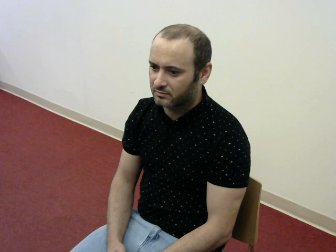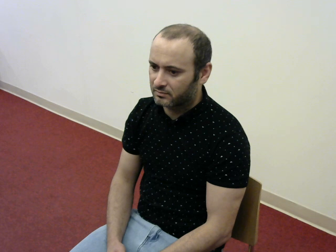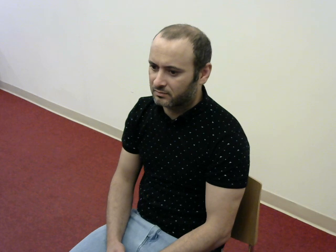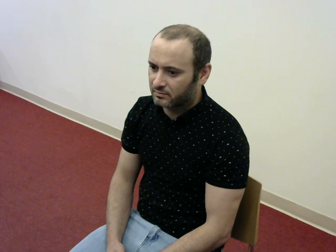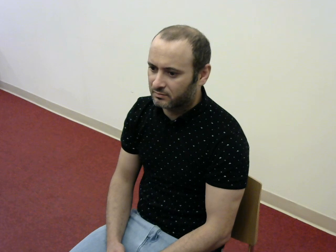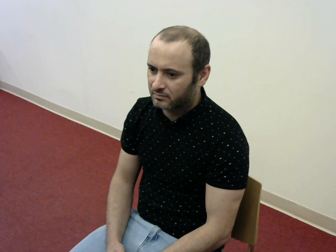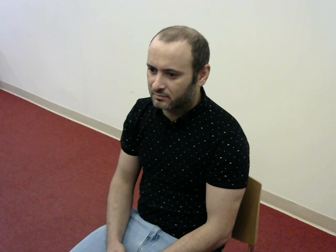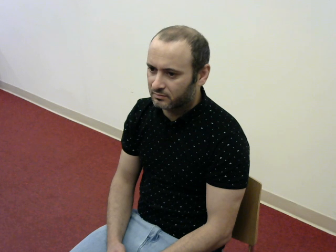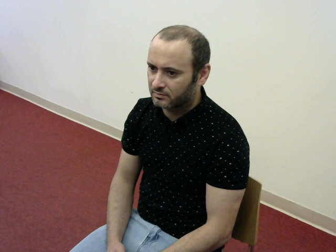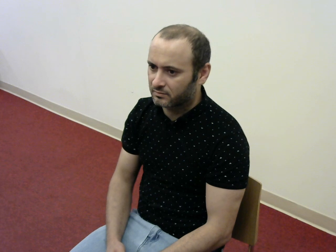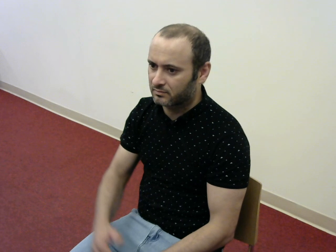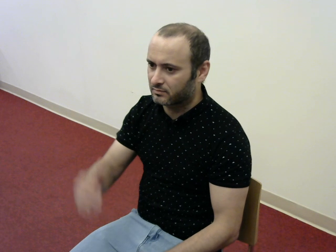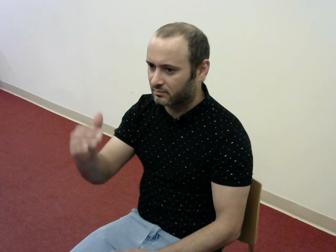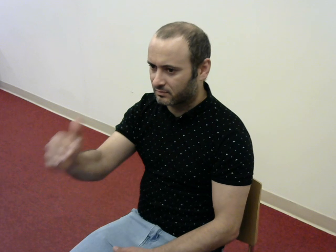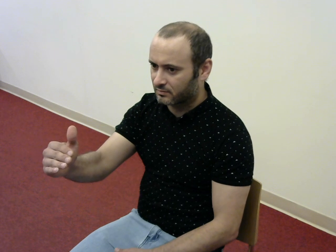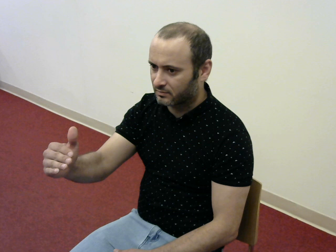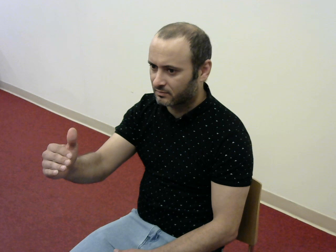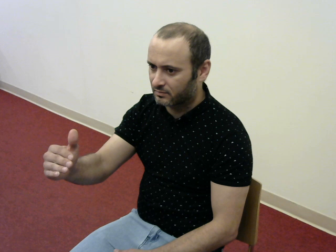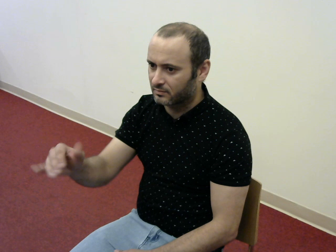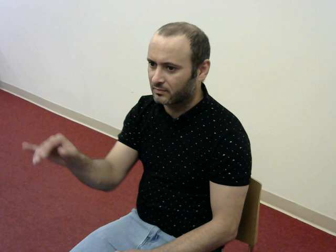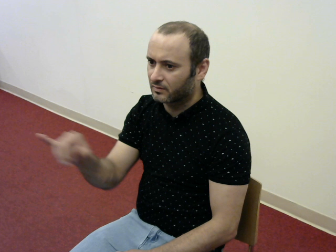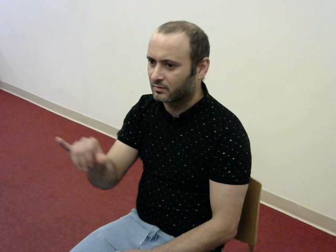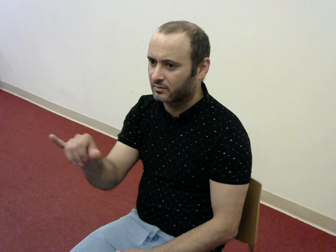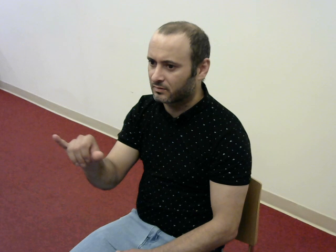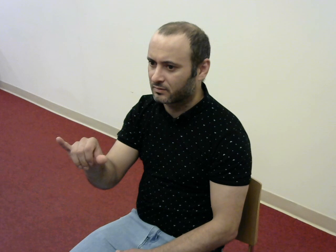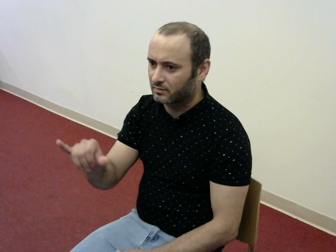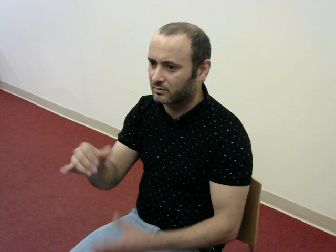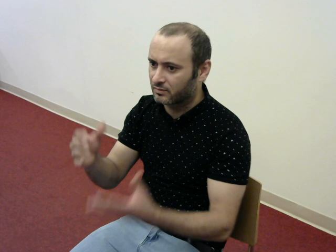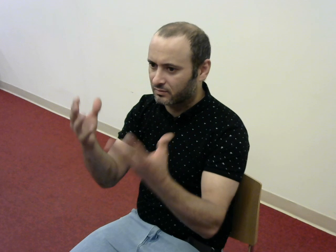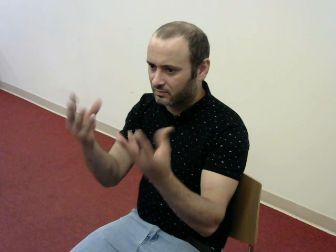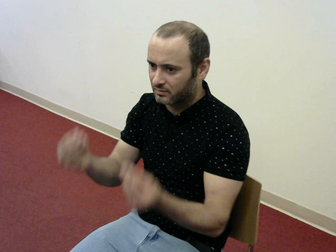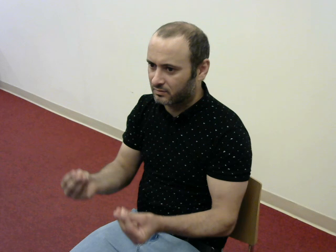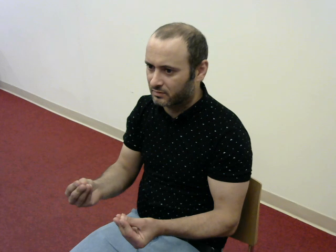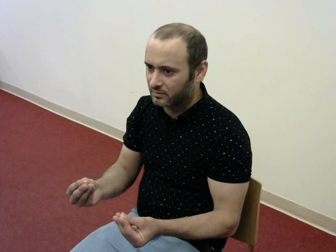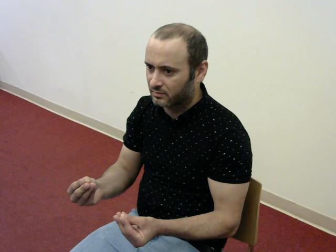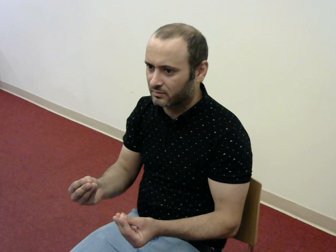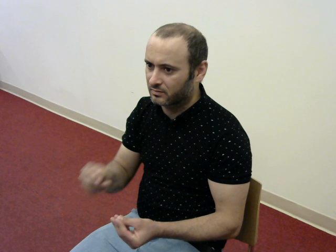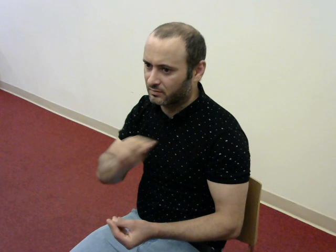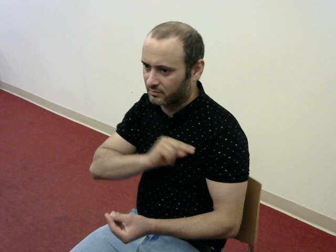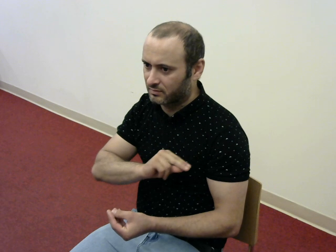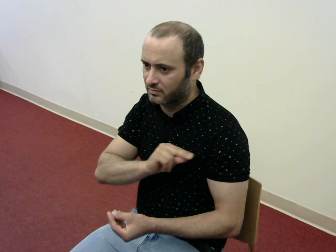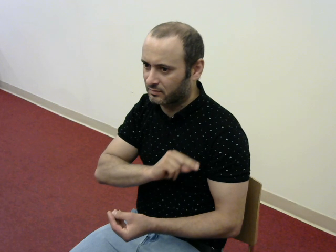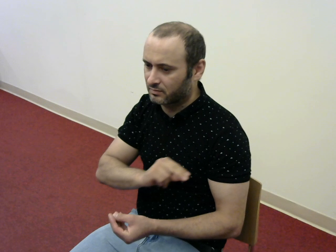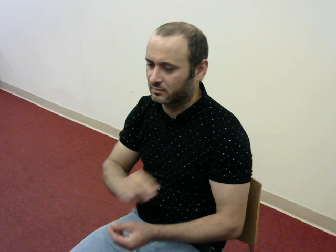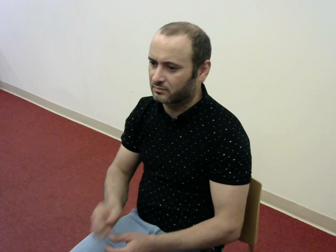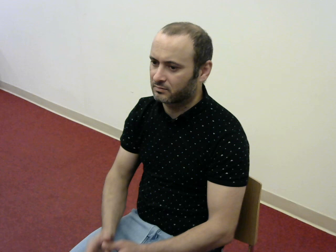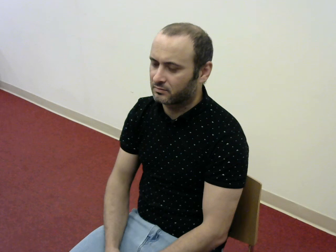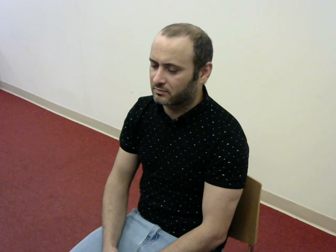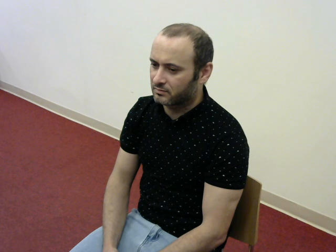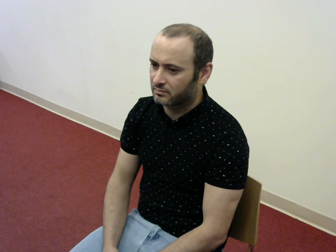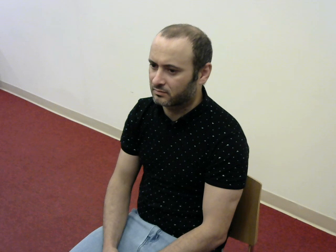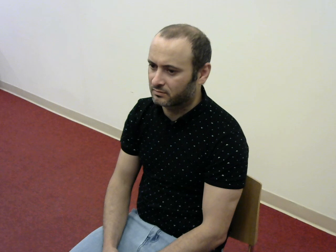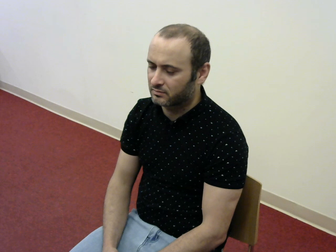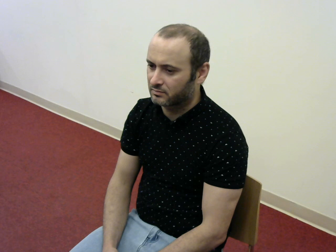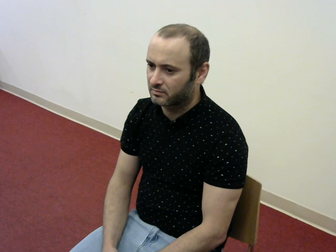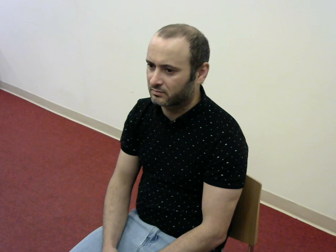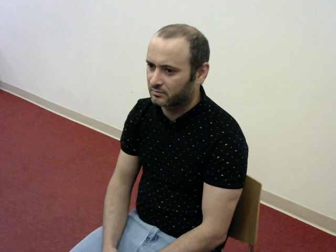Siz şənbə günü işləyirsiz?